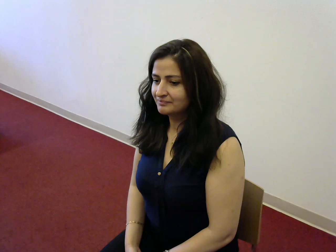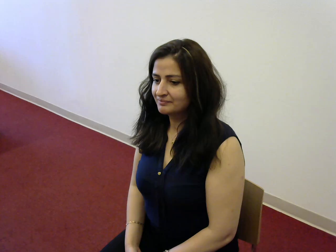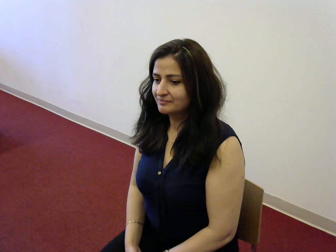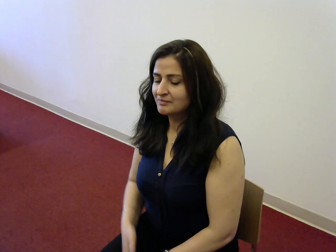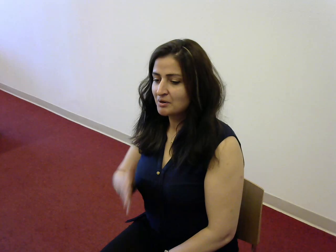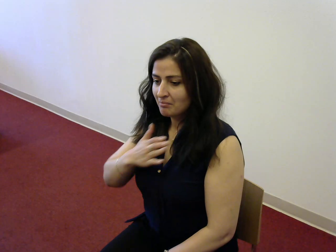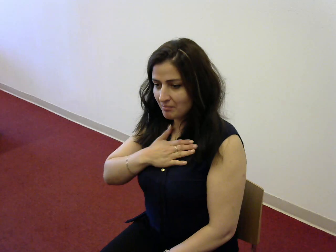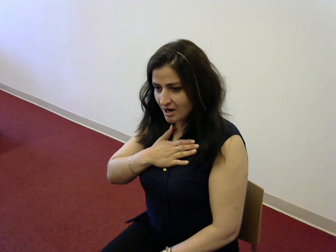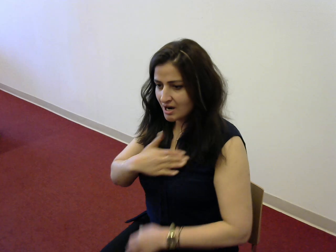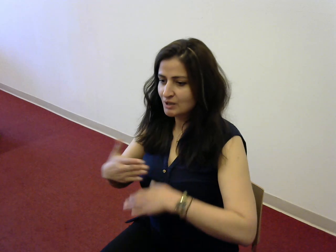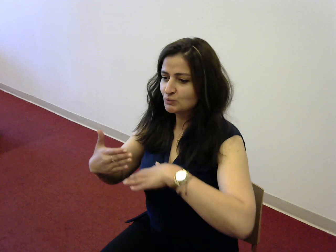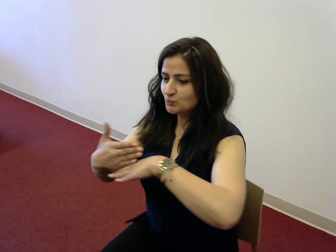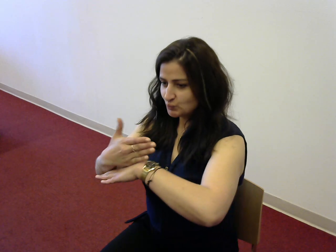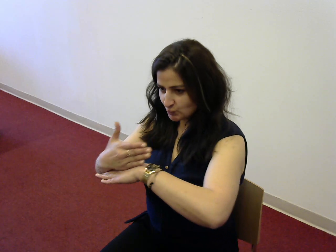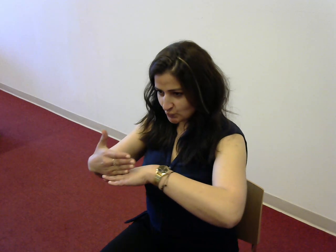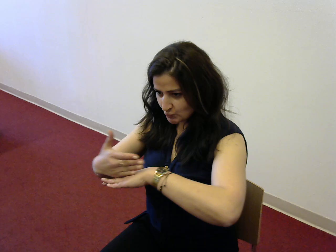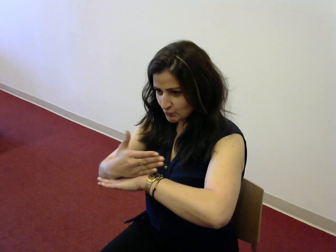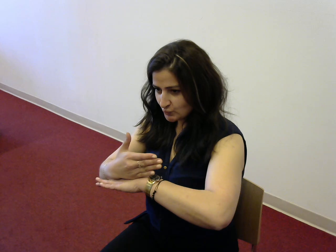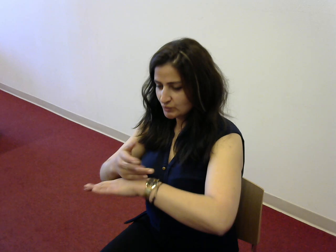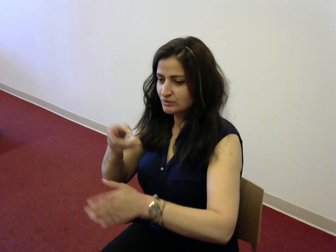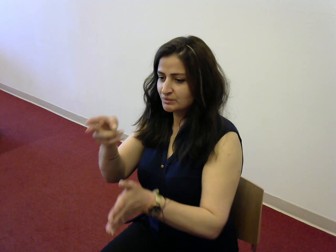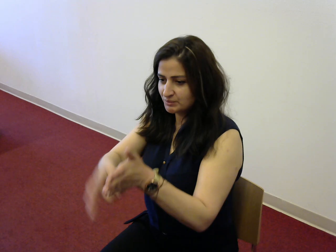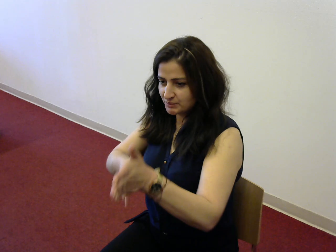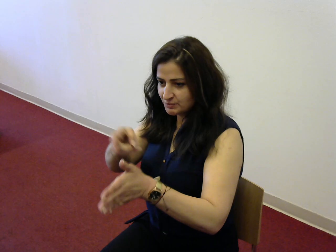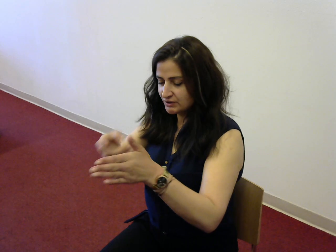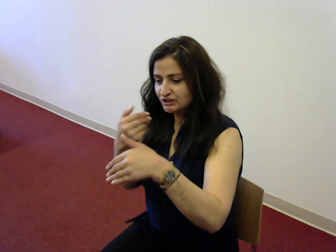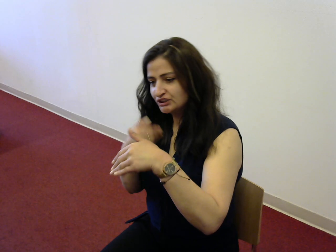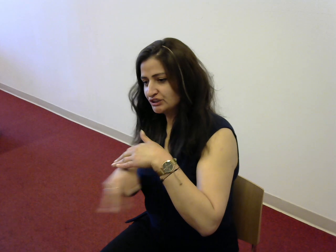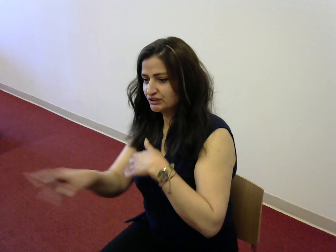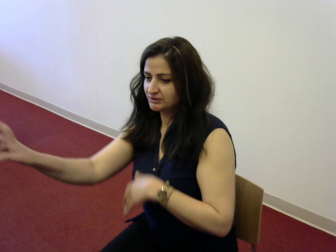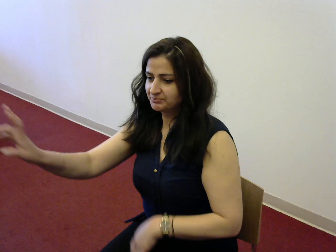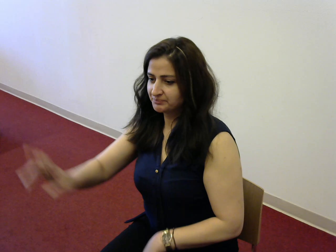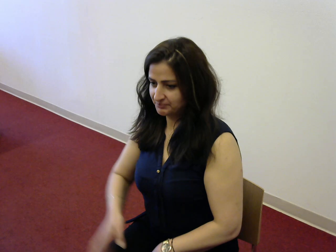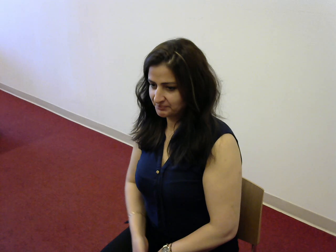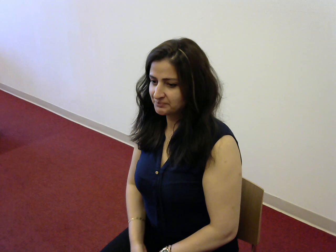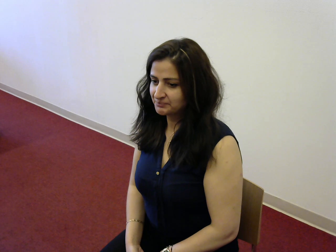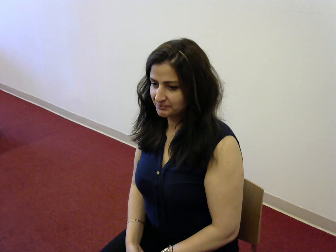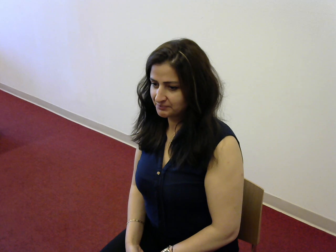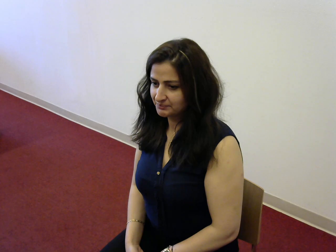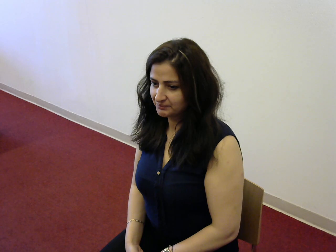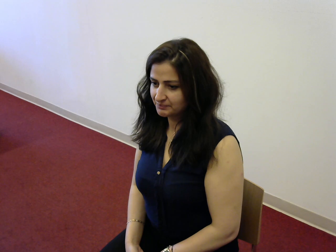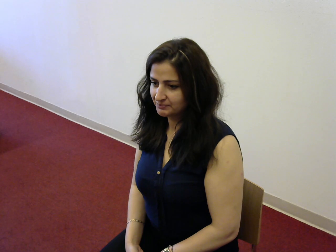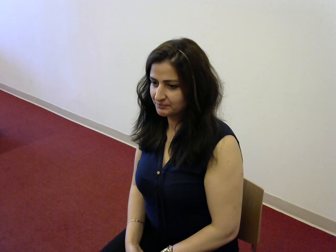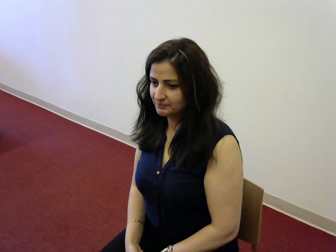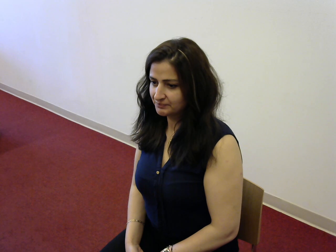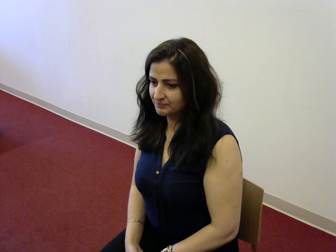Mən Sumqayıta qatarla gedirəm